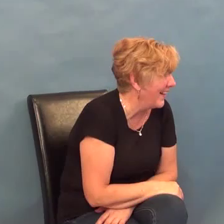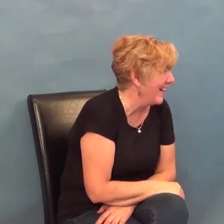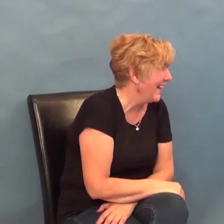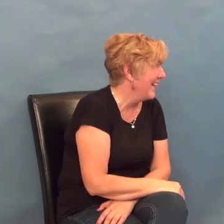Brawo.